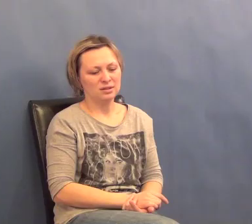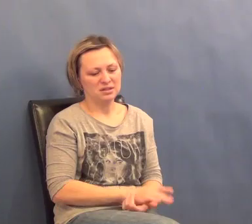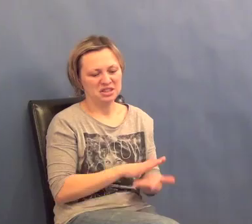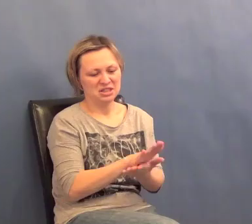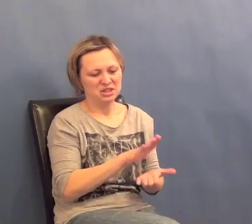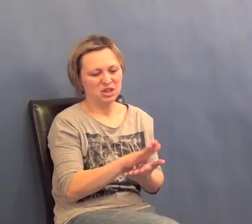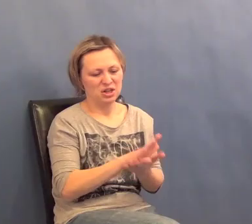Jest ślisko.